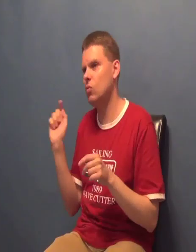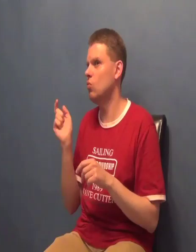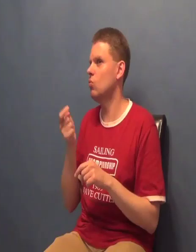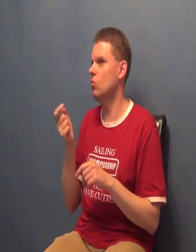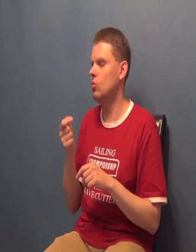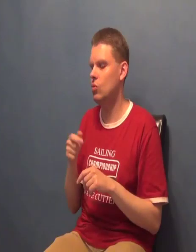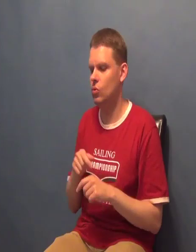Muszę.